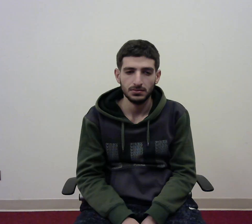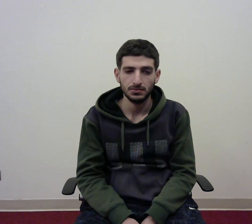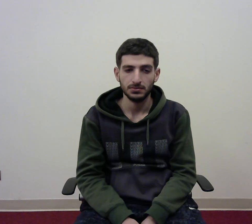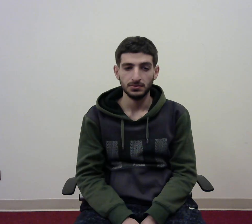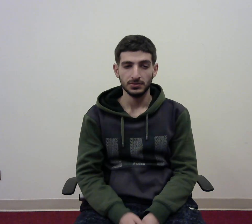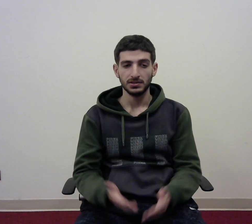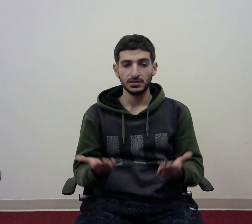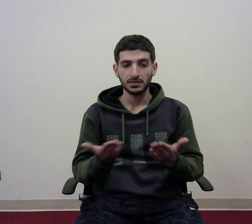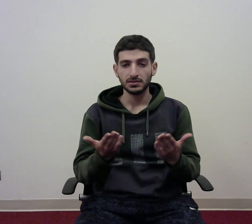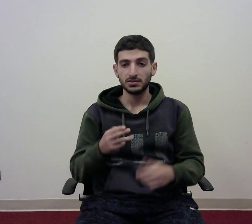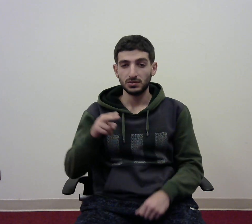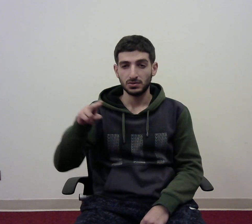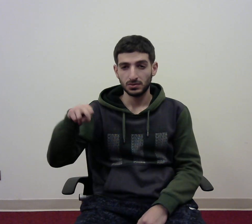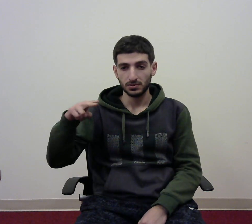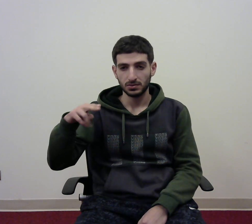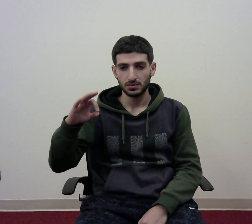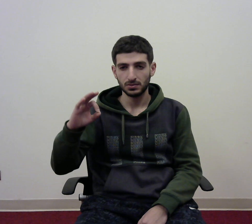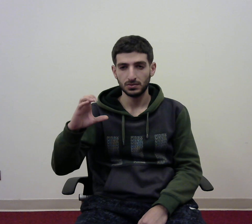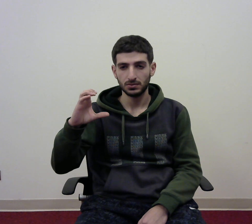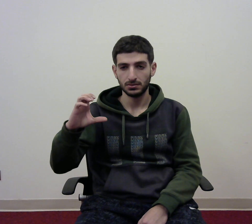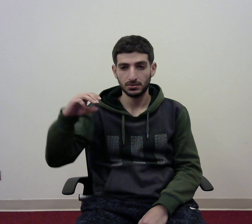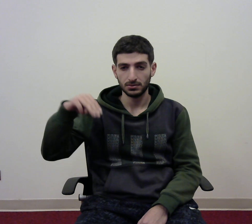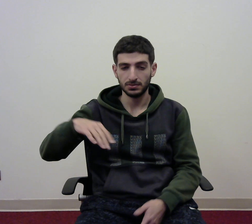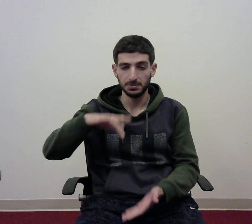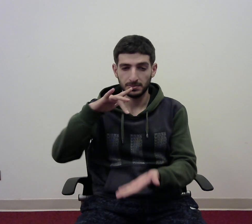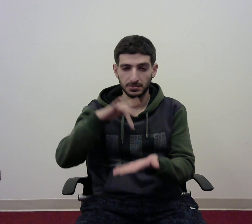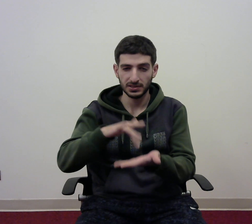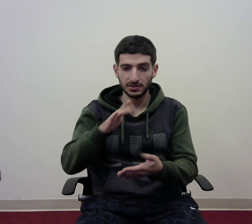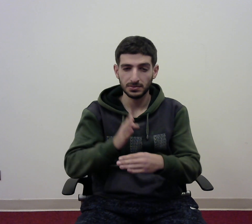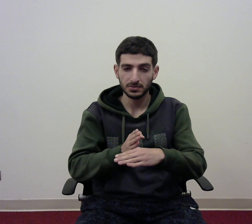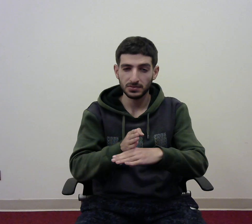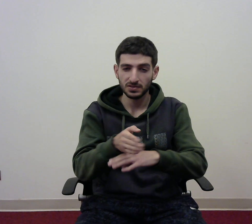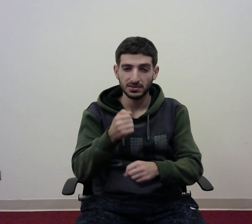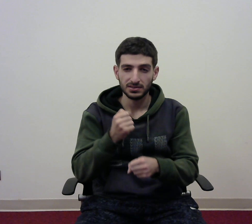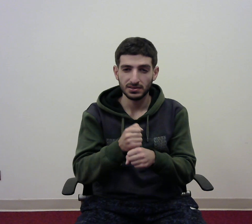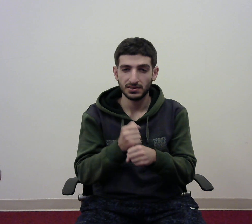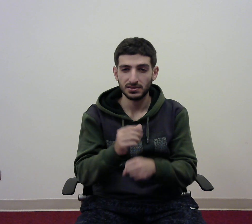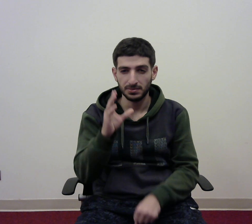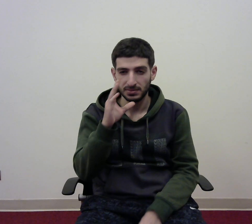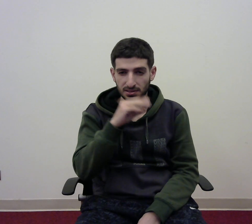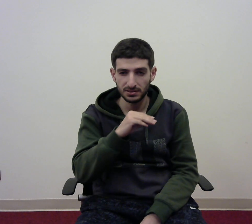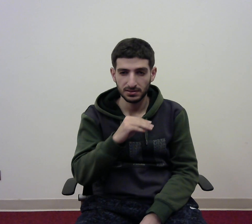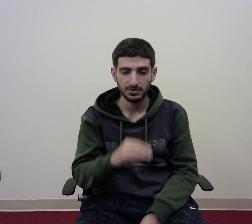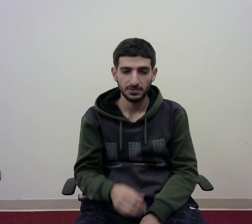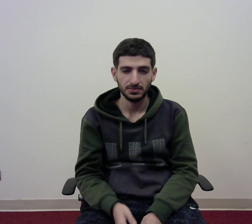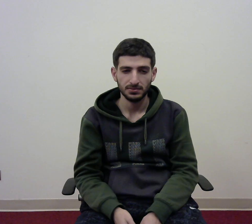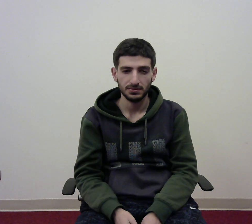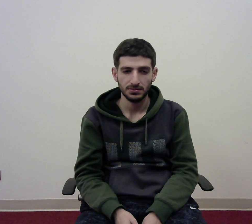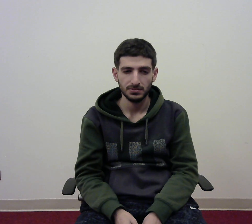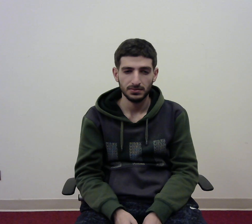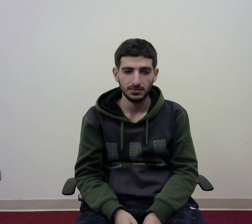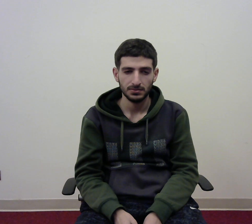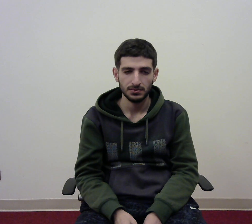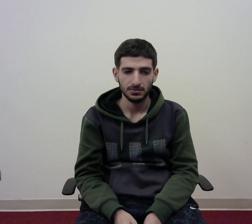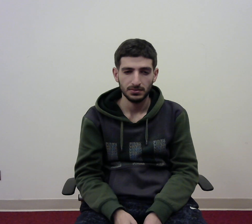Hansı DOST Mərkəzlərinə müraciət edə bilərəm?